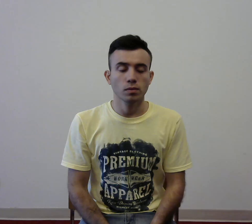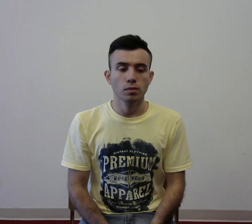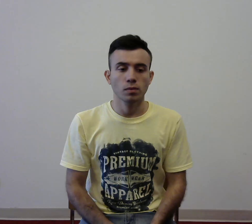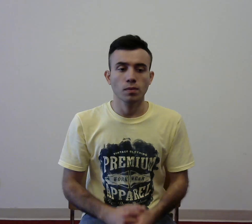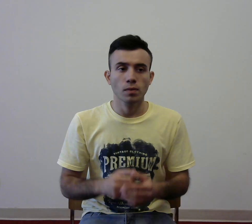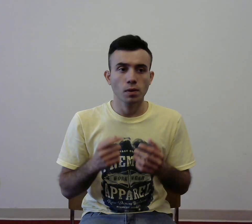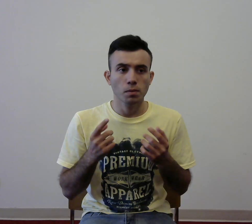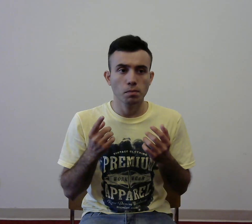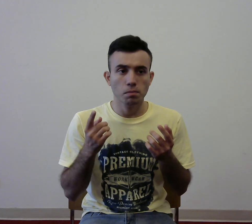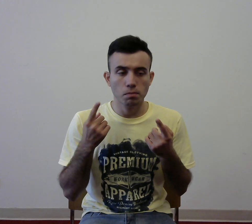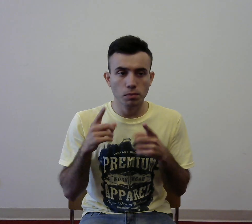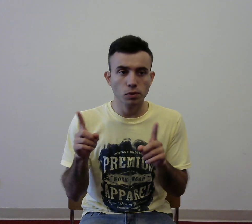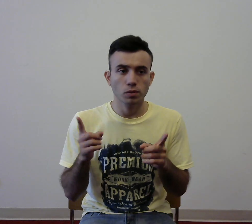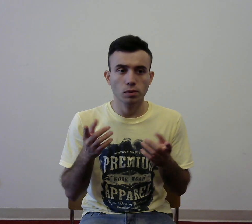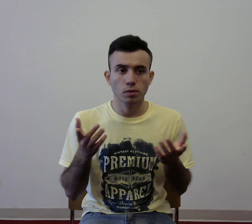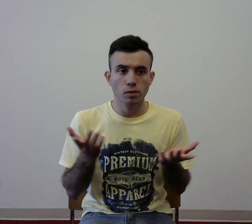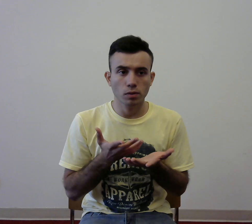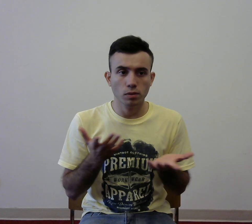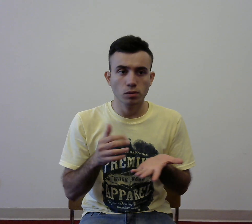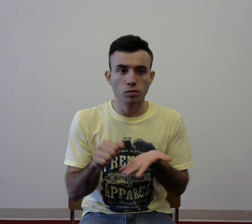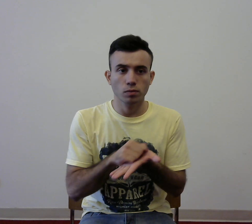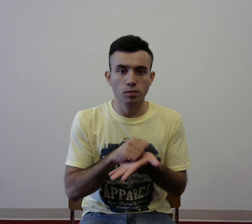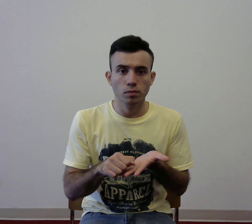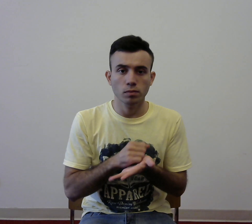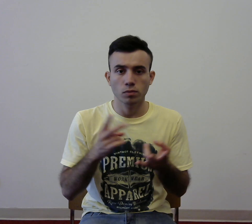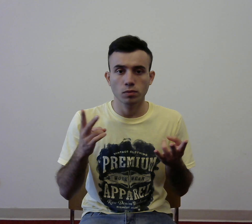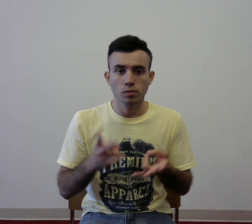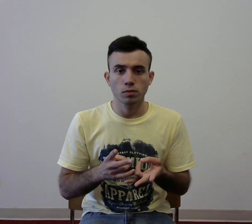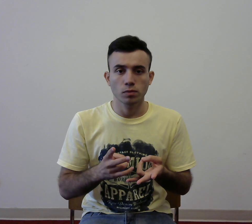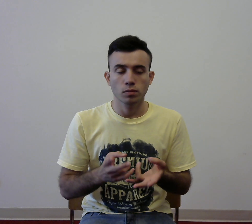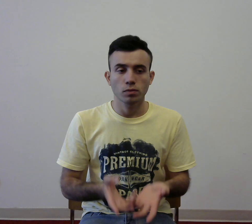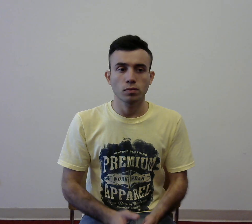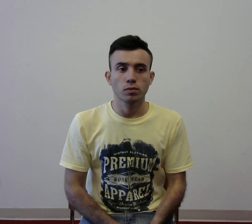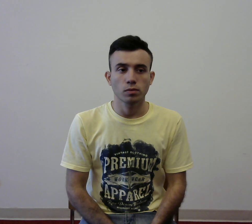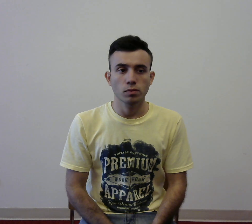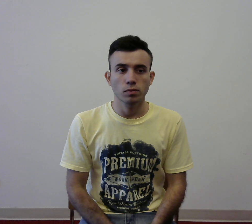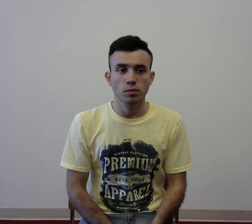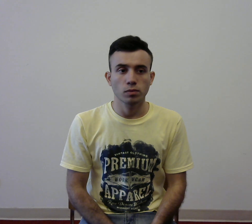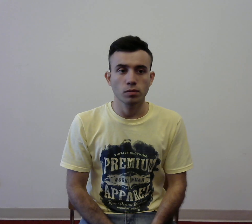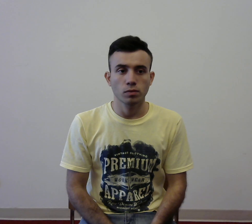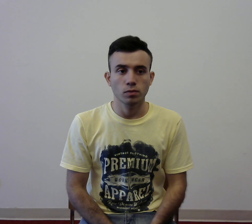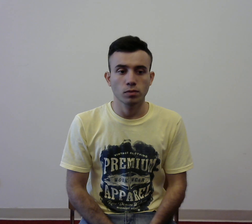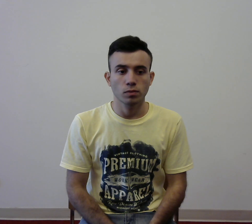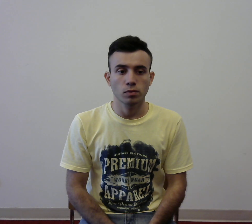Başqa hansı sənədlər lazımdır?